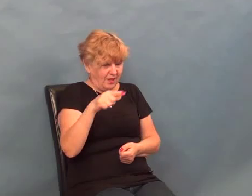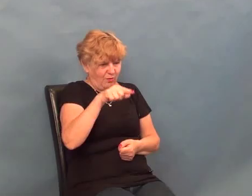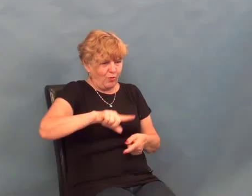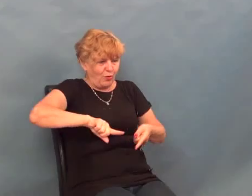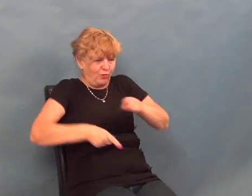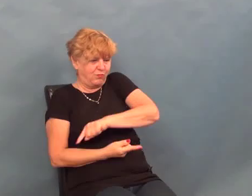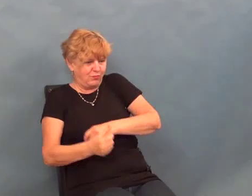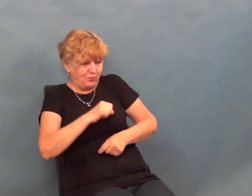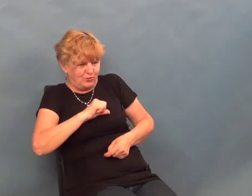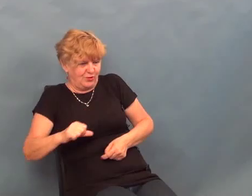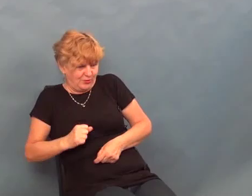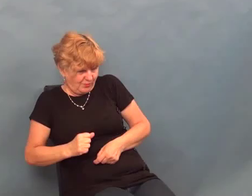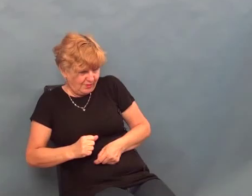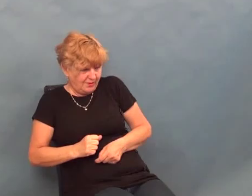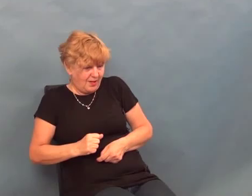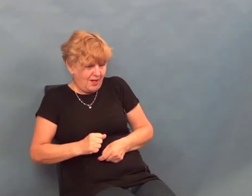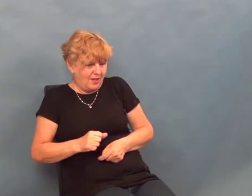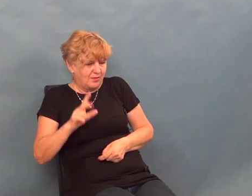Odwrócił się na drugą stronę.